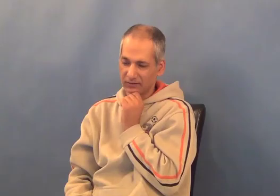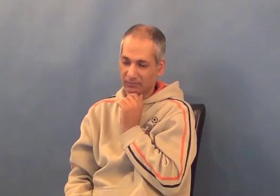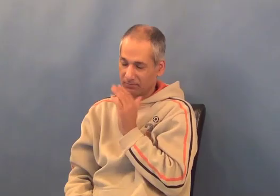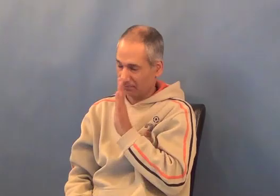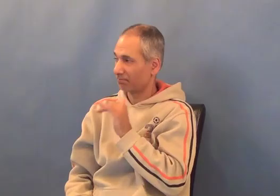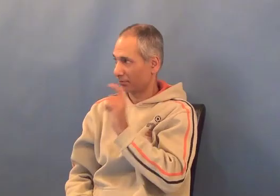Może być.